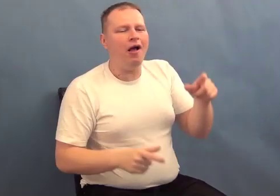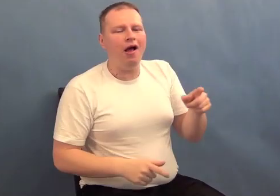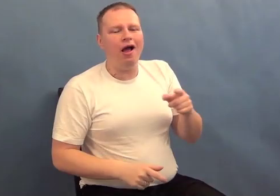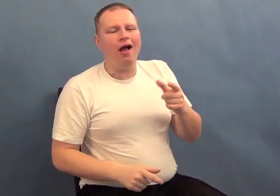Aha.